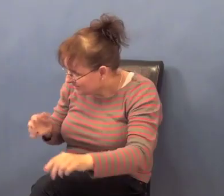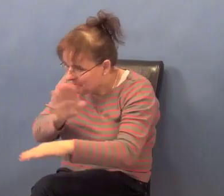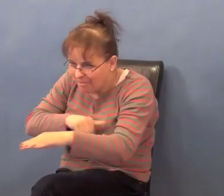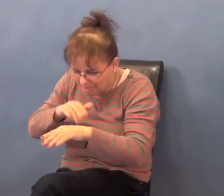Urodziły się.